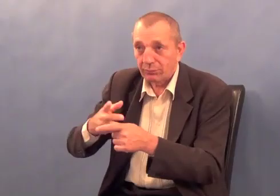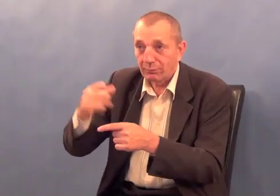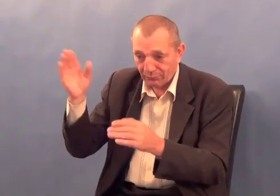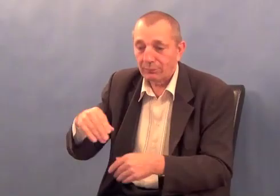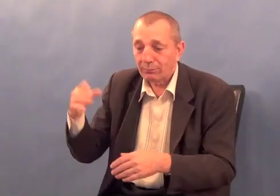Można.